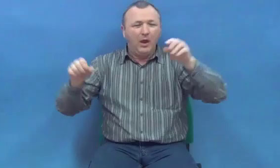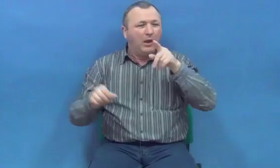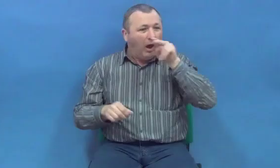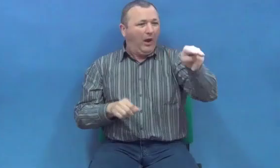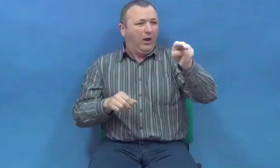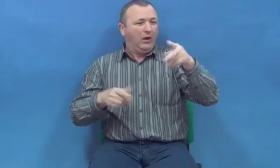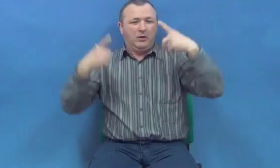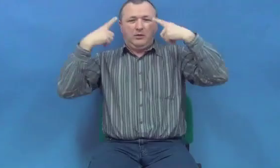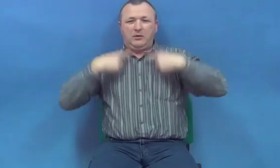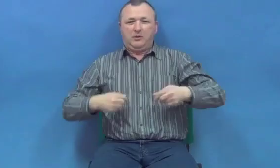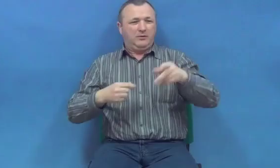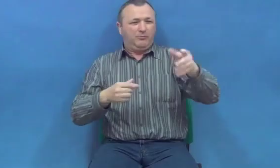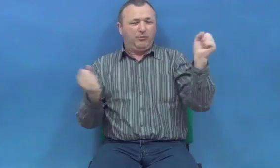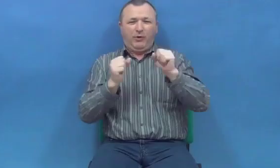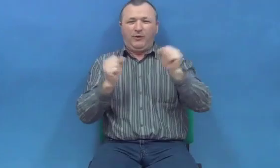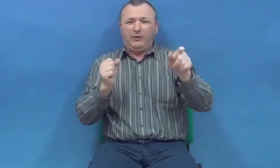Ktoś go nagle zobaczył i się przestraszył.